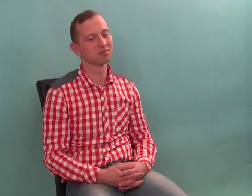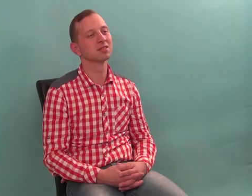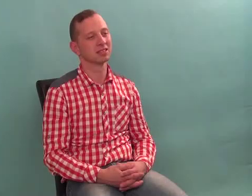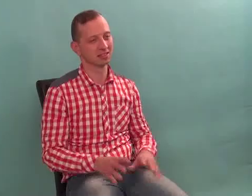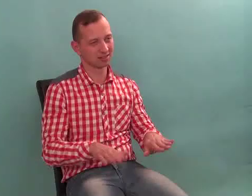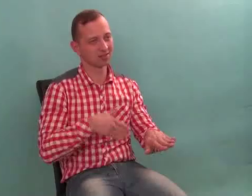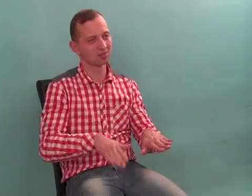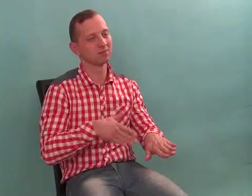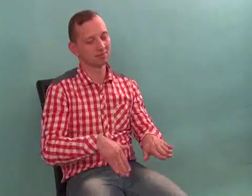Hulajnoga.